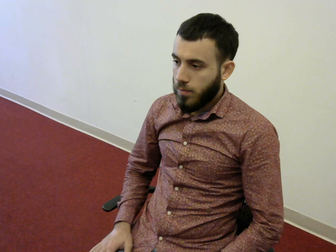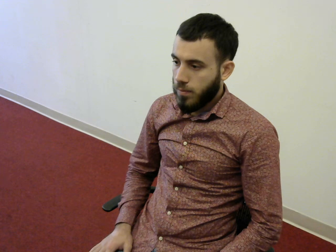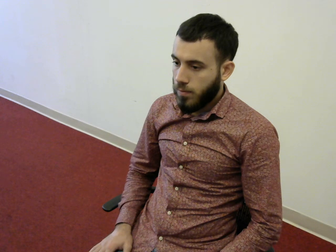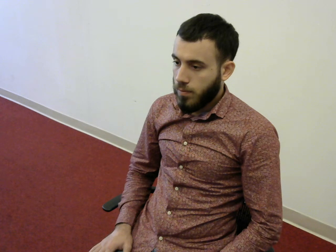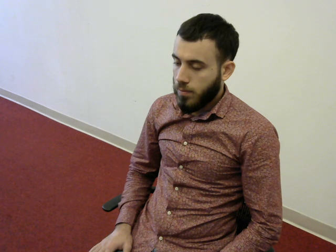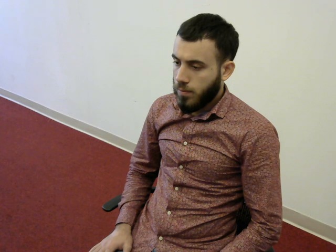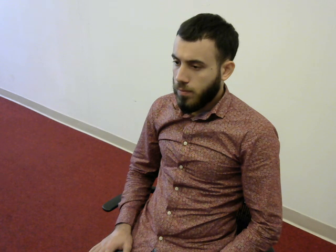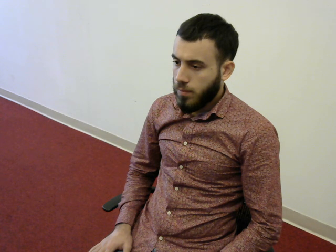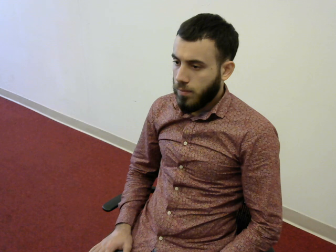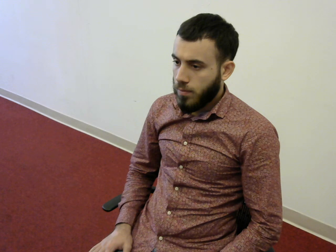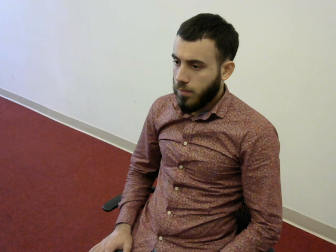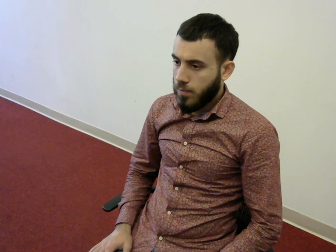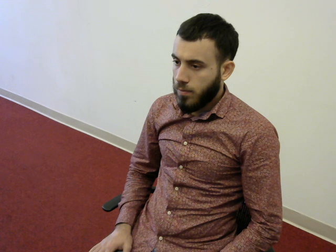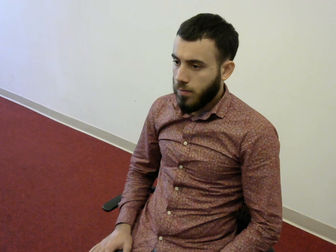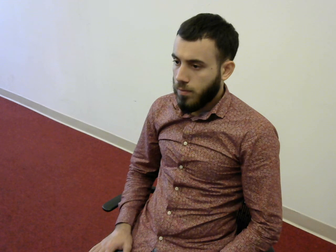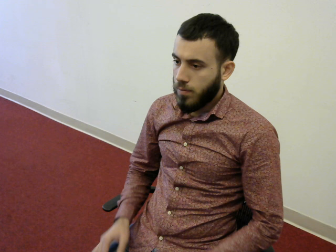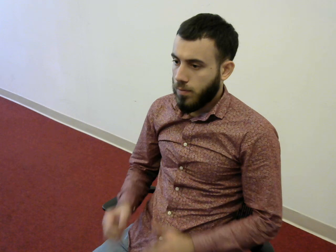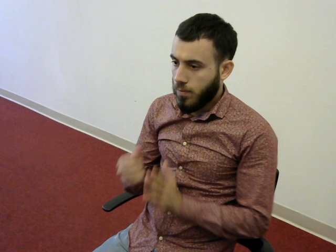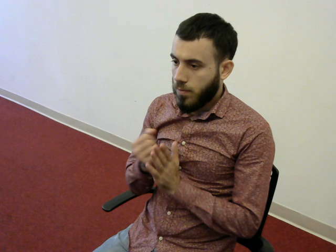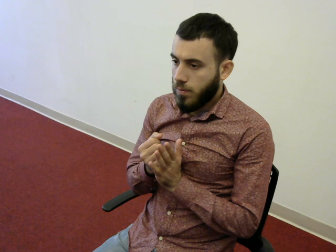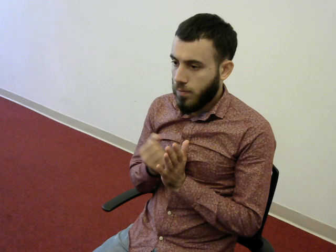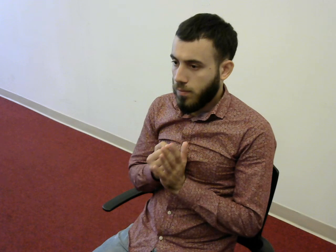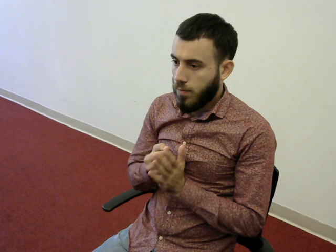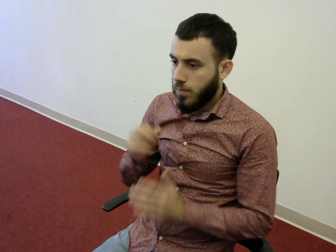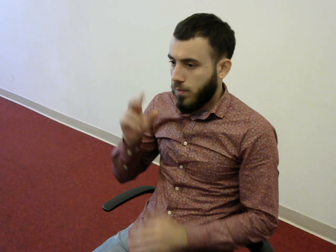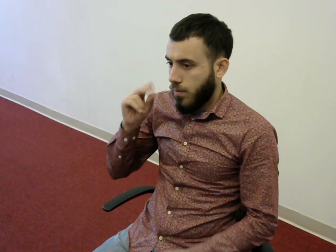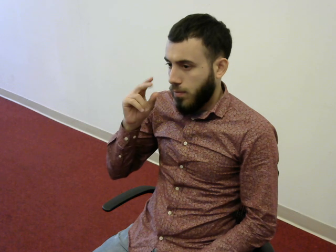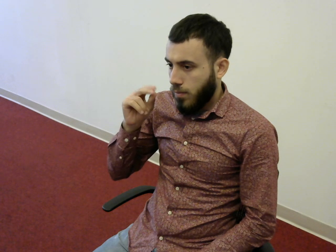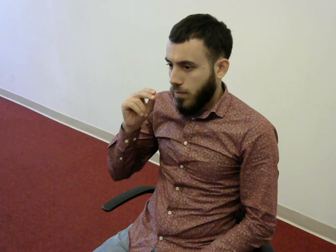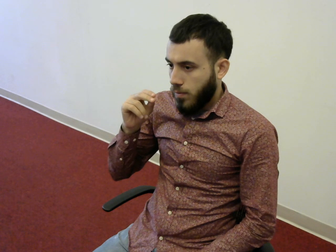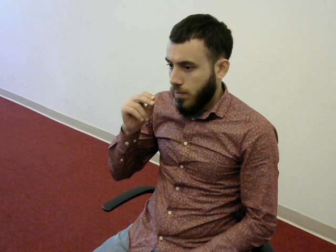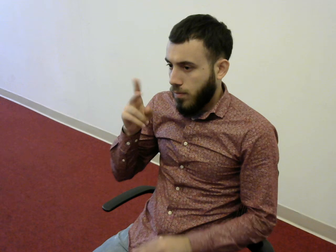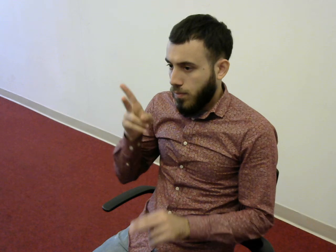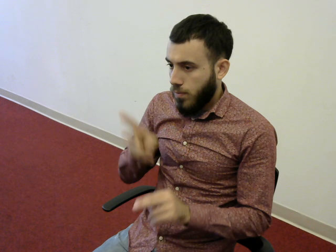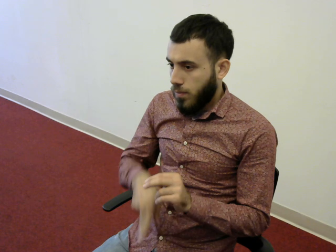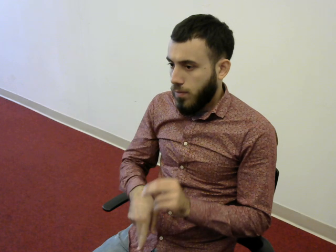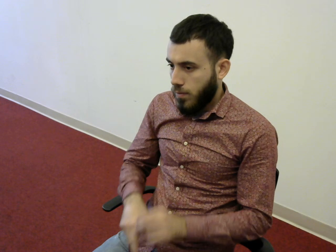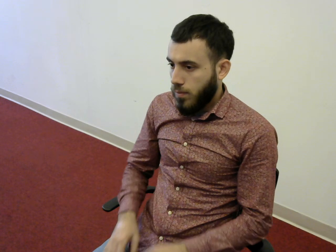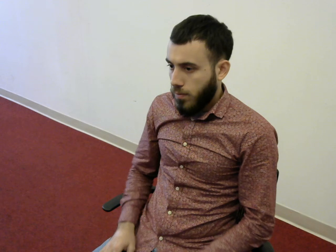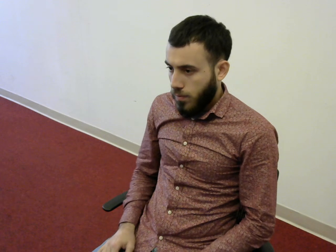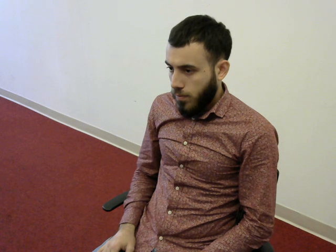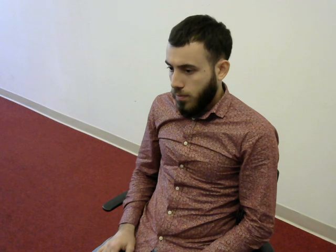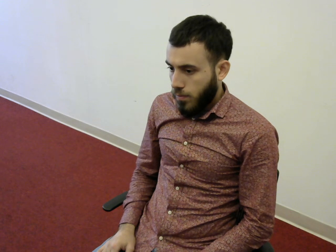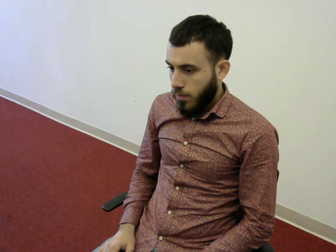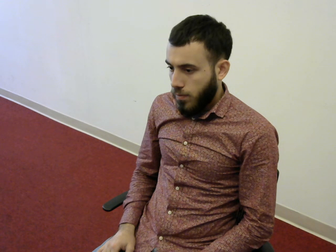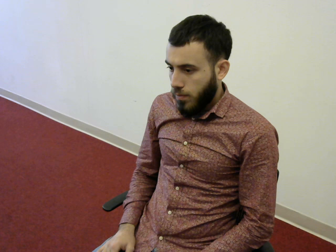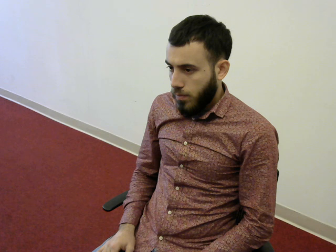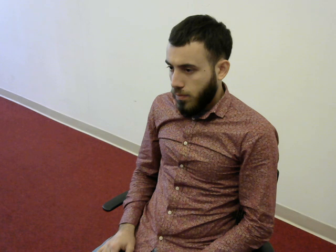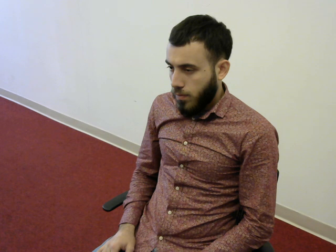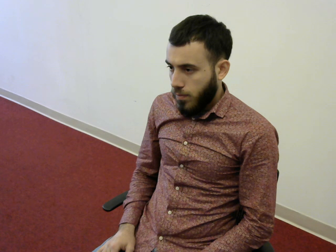Viza nə vaxt bitir?